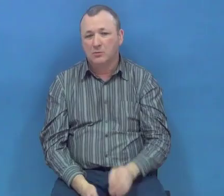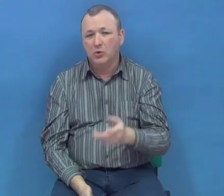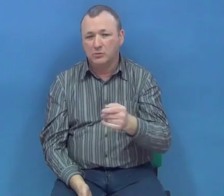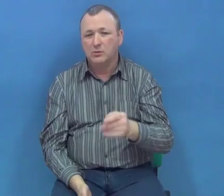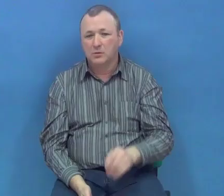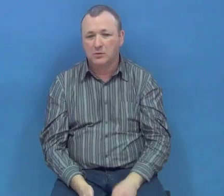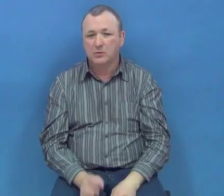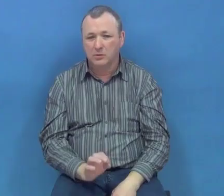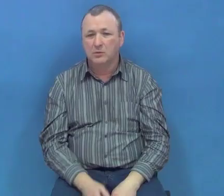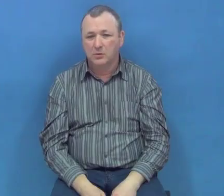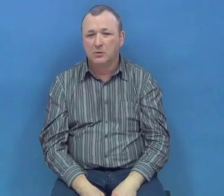Może tak, dobrze.